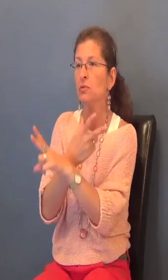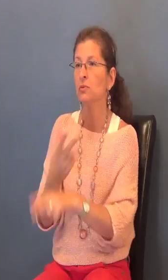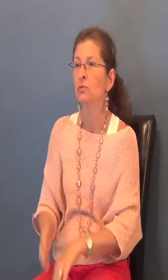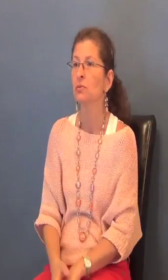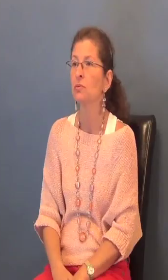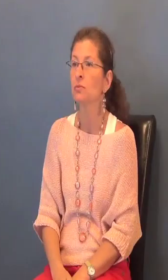Do kina.